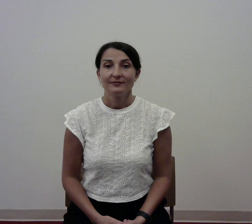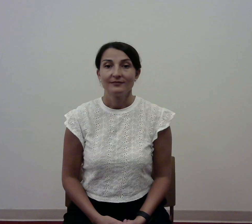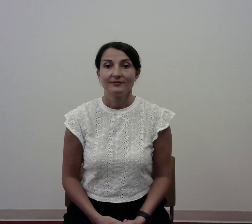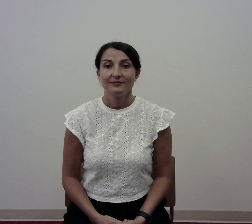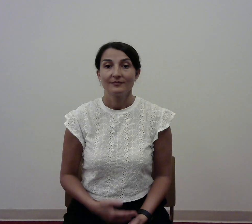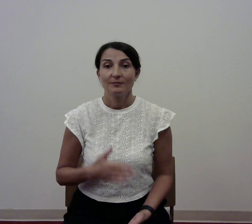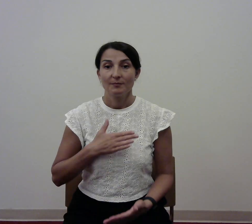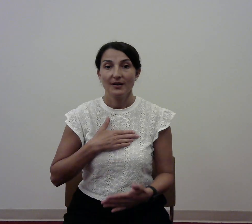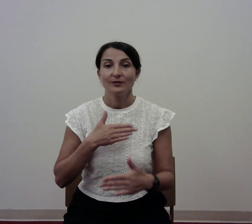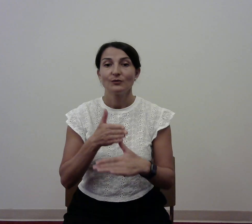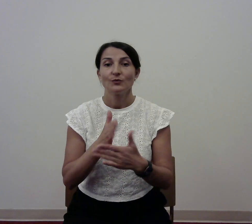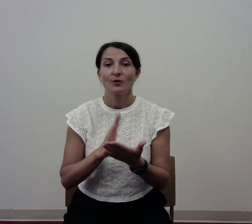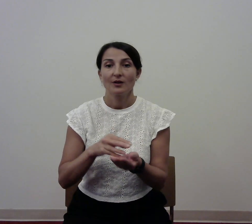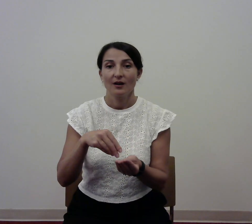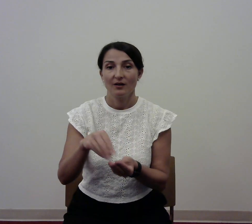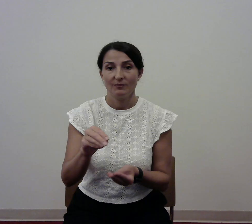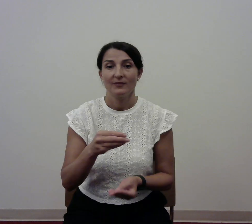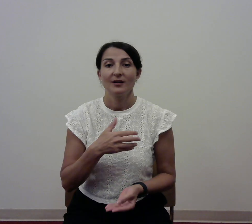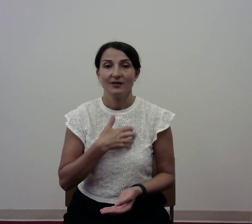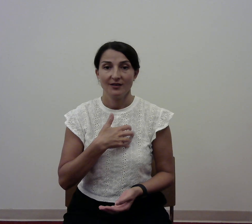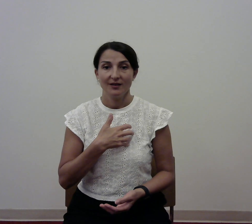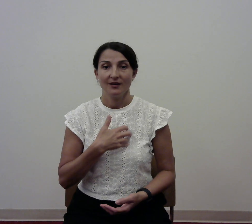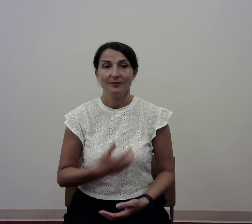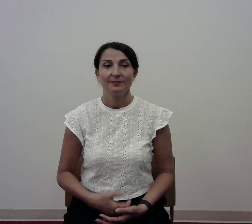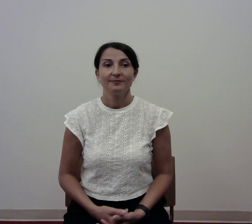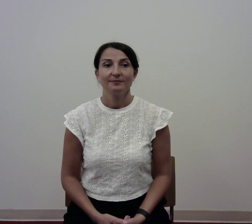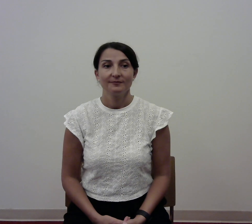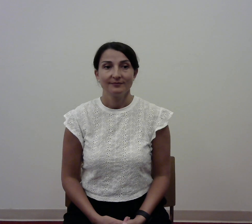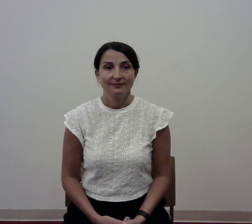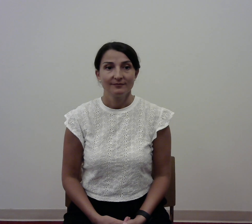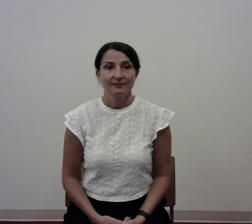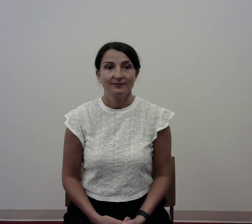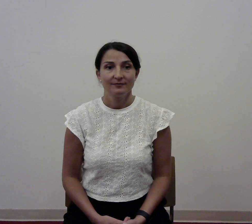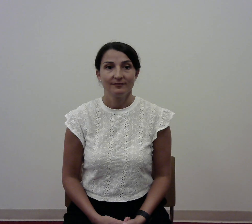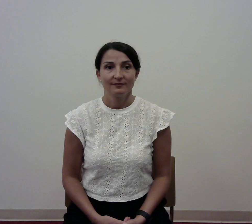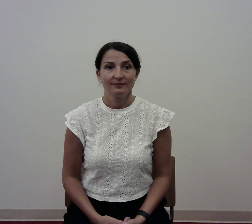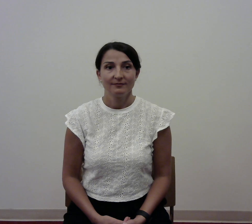Mən çörək almaq istəyirəm